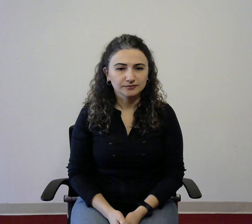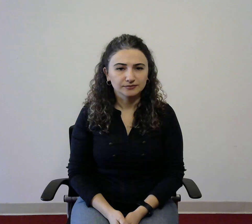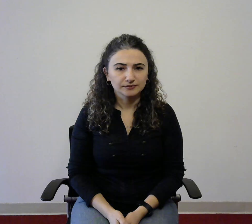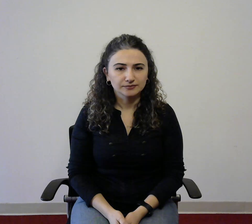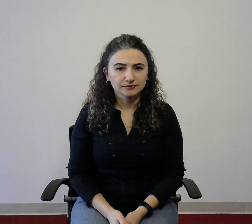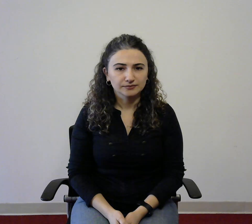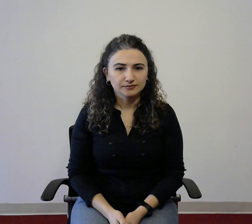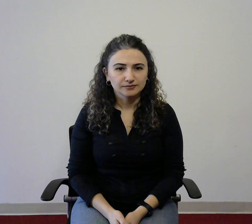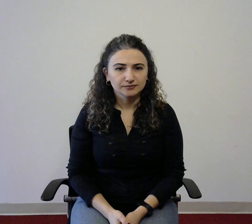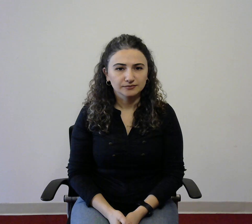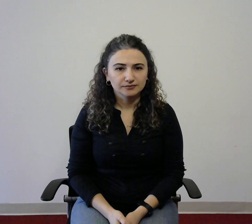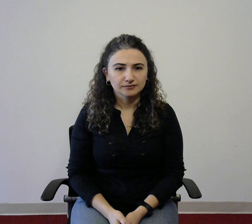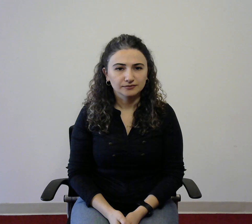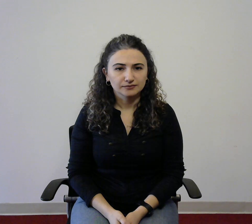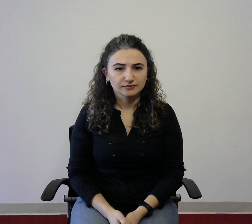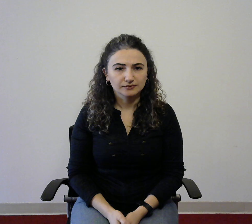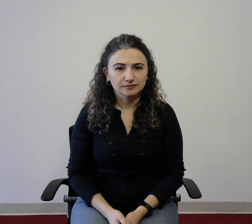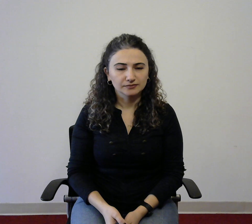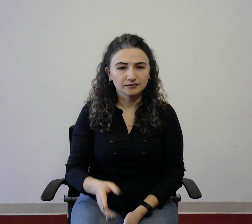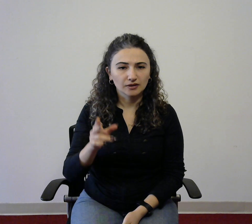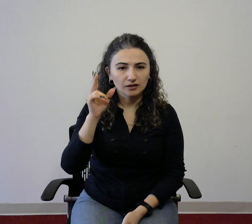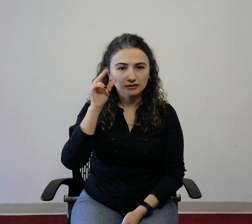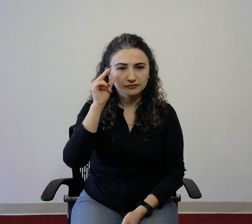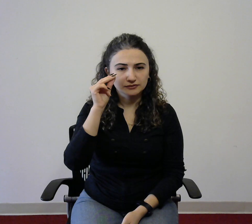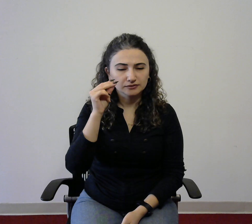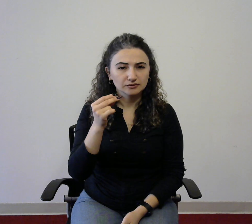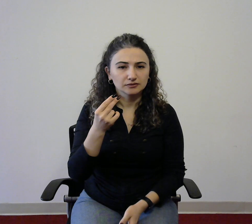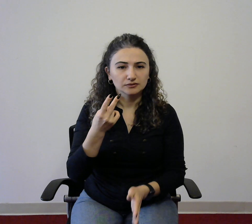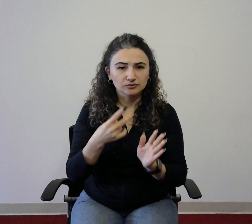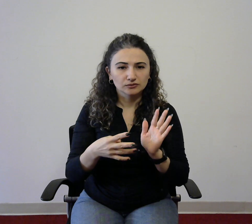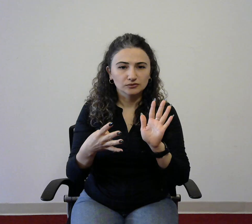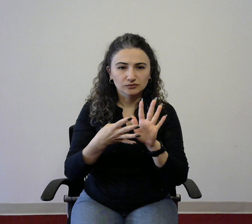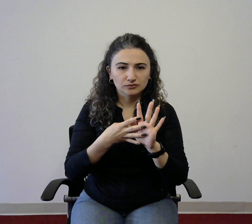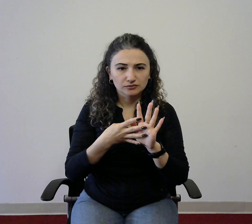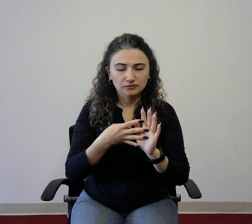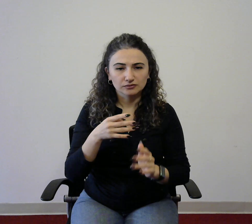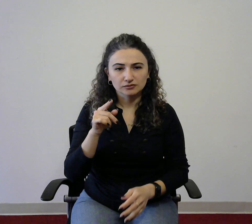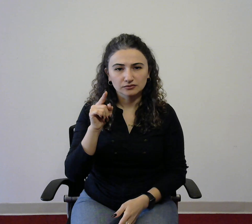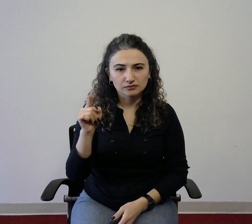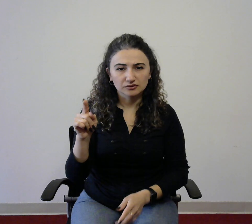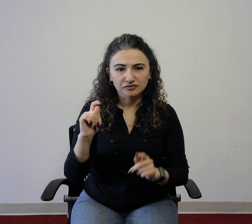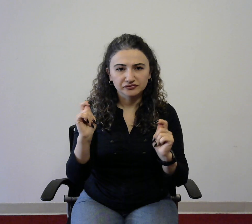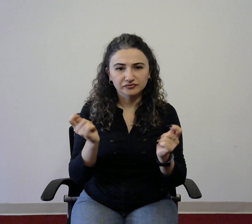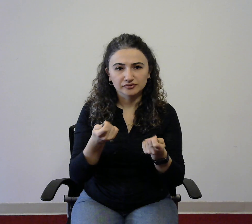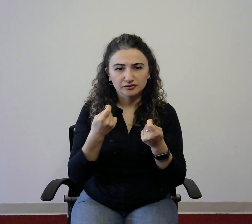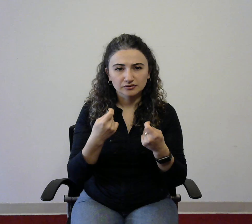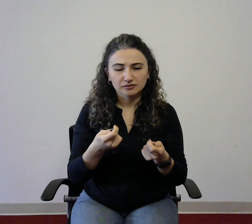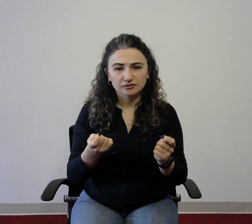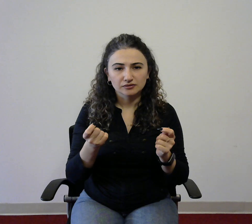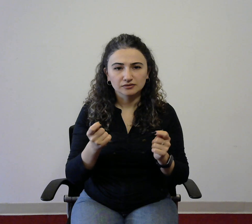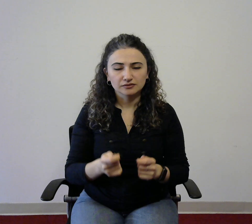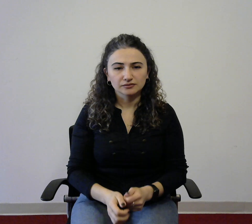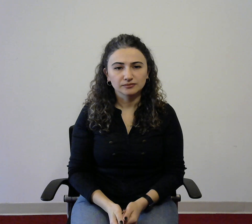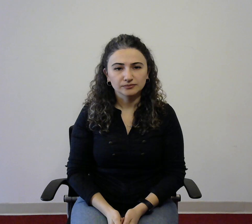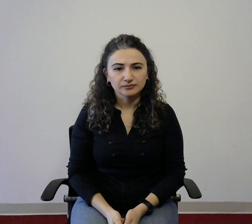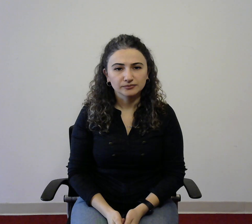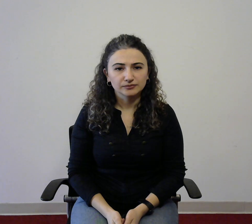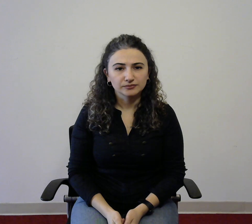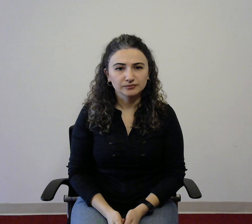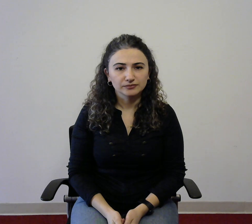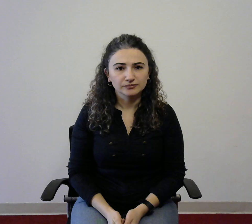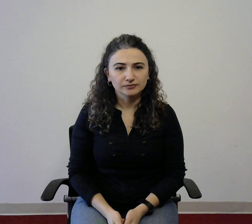Ayın 29-u onun toyudur